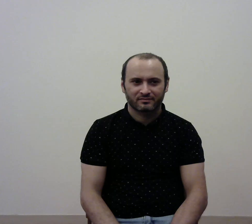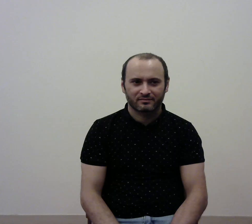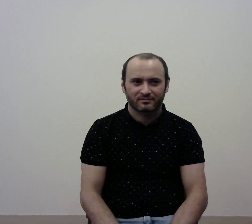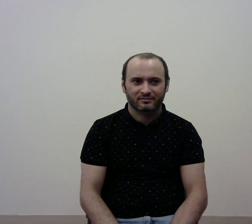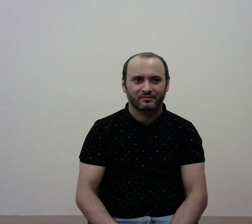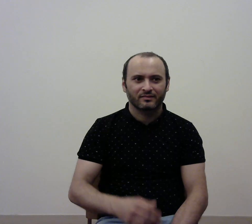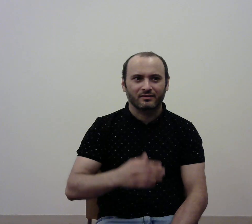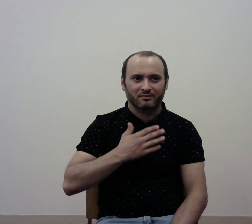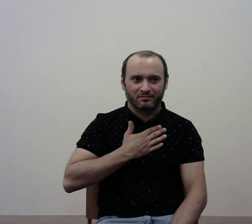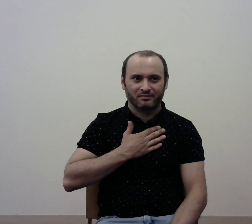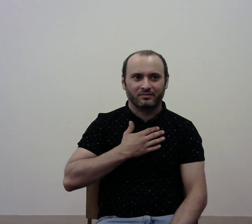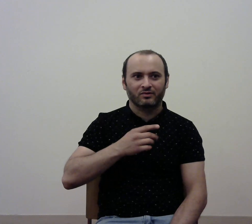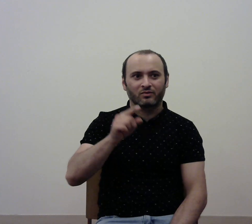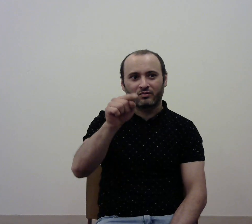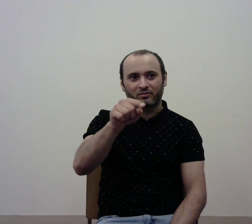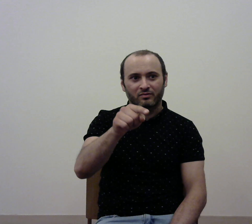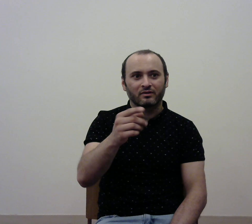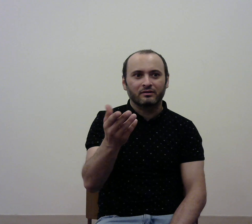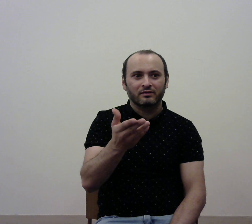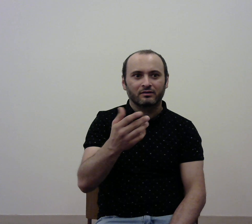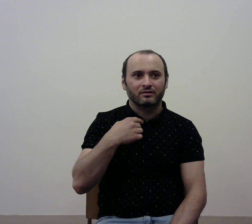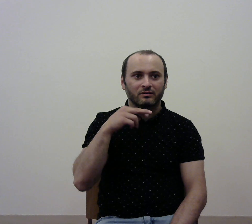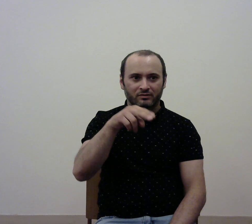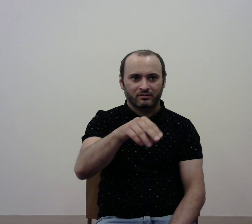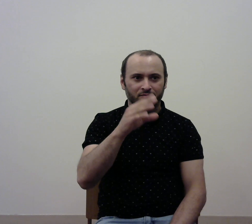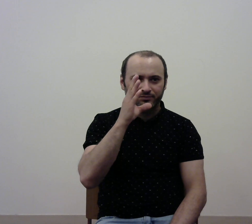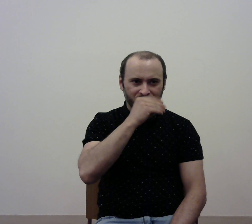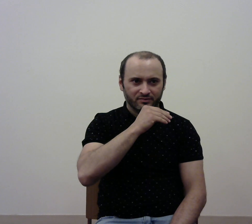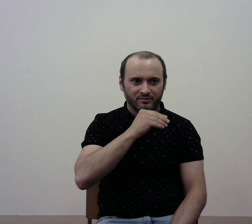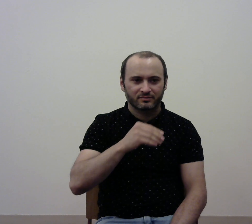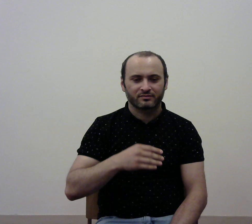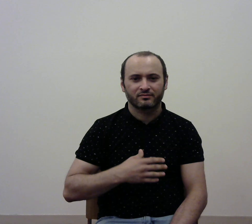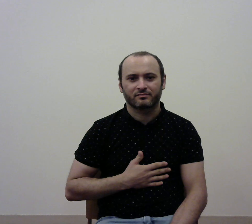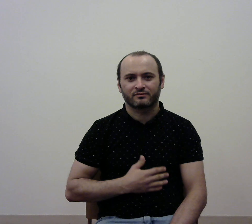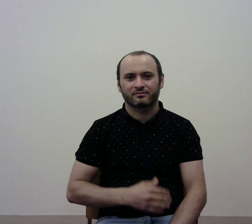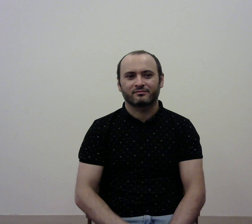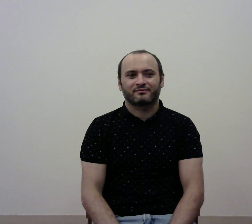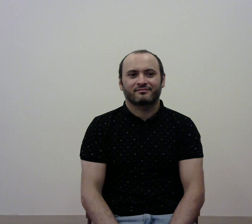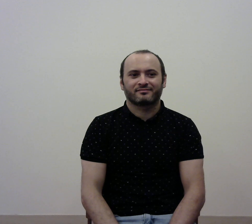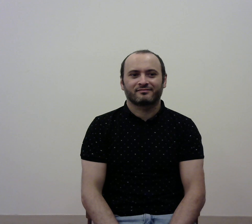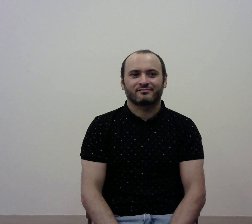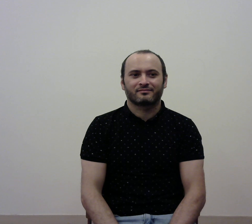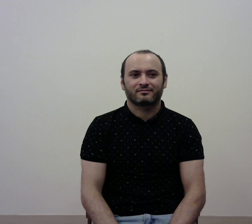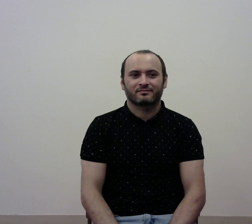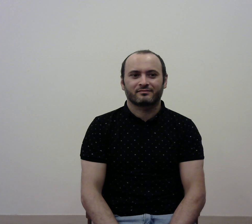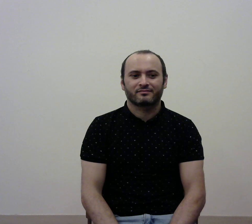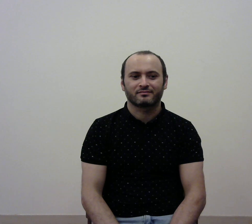Mən ora necə gedə bilərəm?